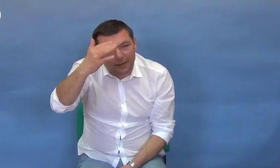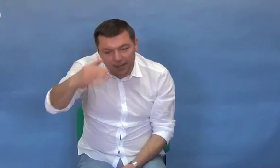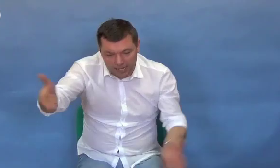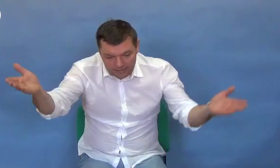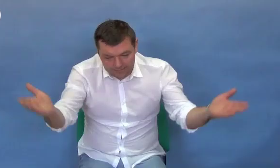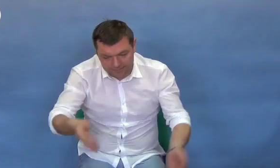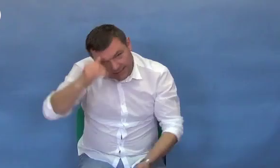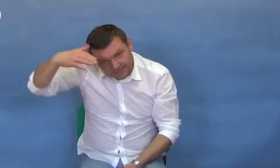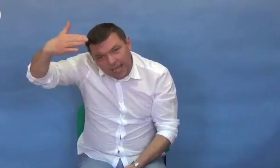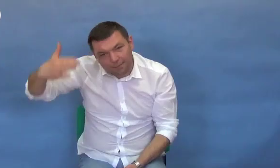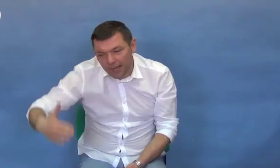Taki skos do dołu, tama.